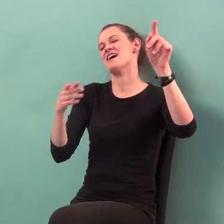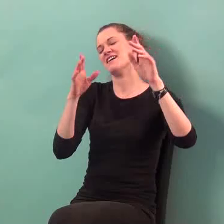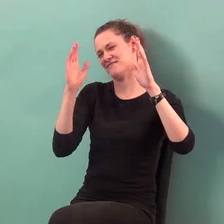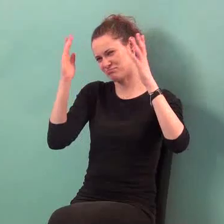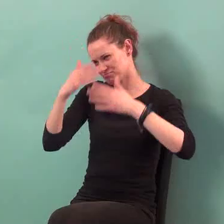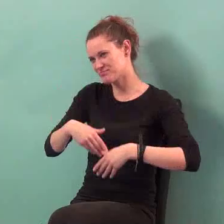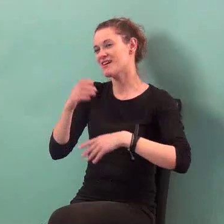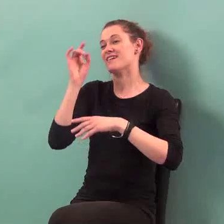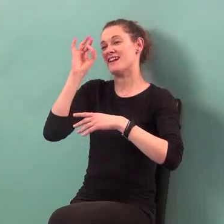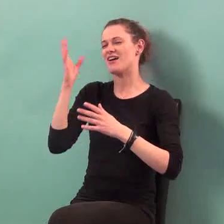Noc mija i nadchodzi ranek.